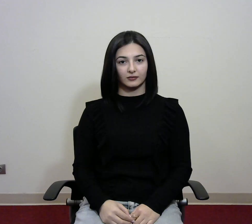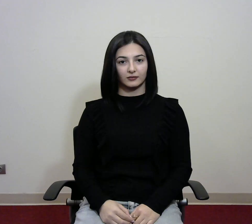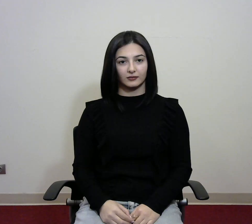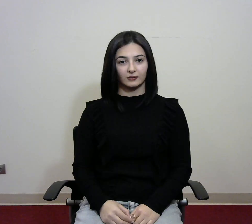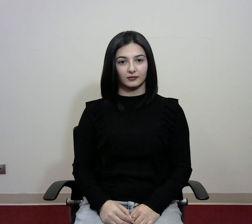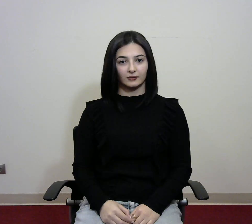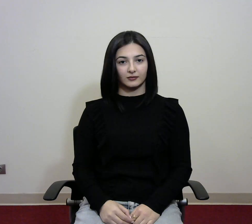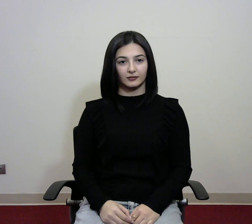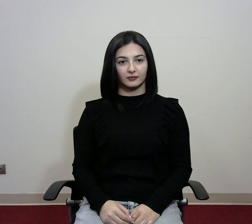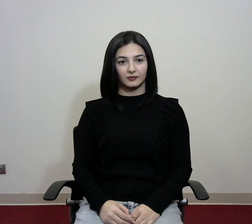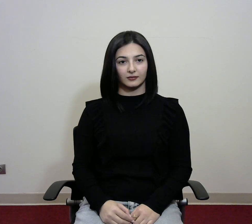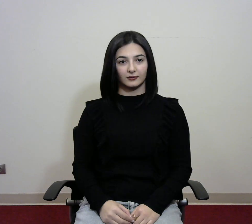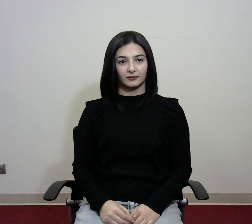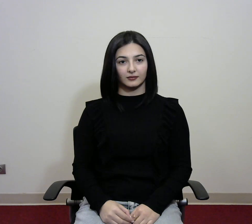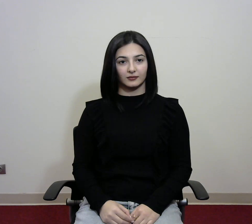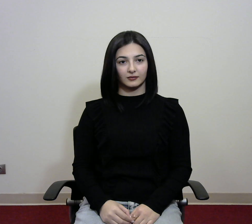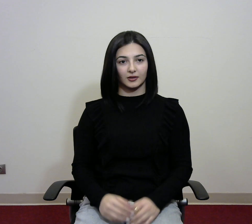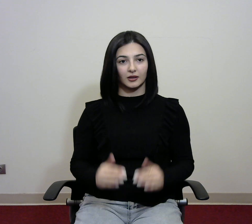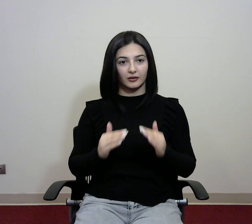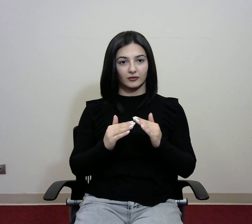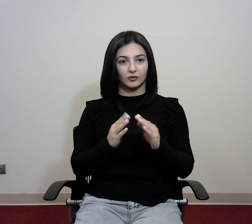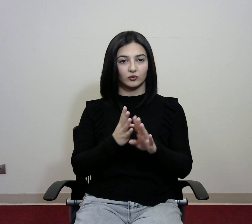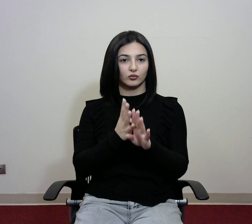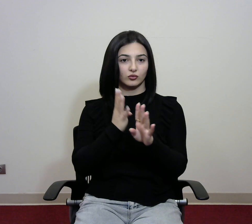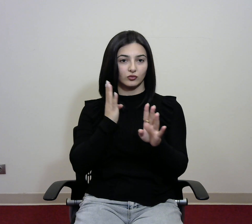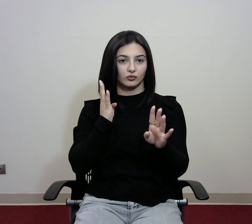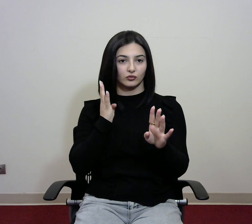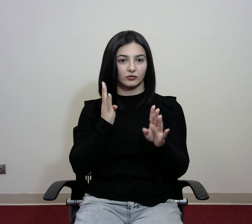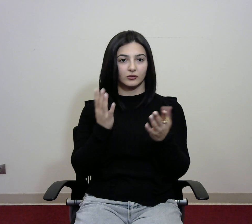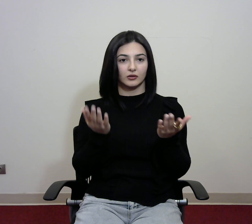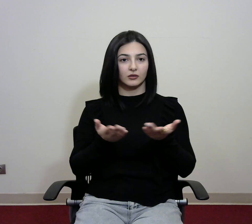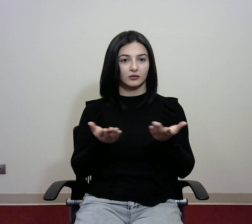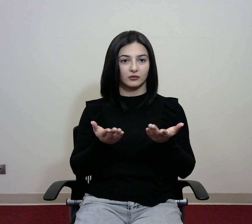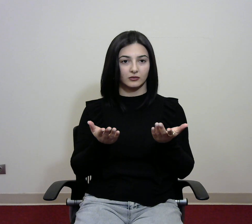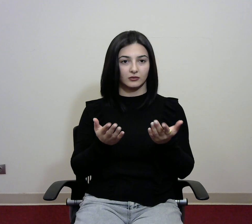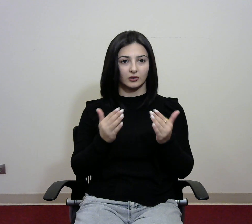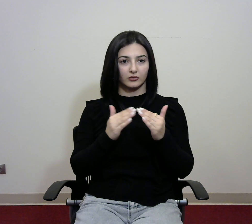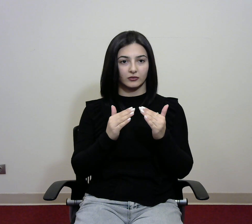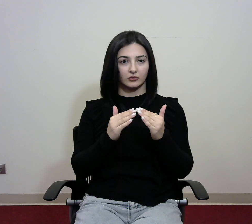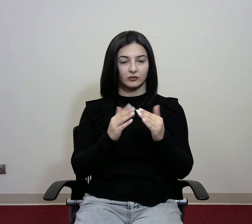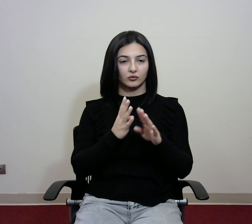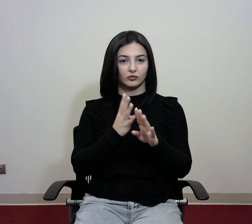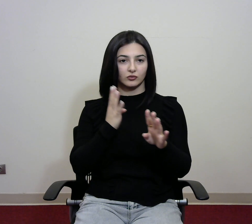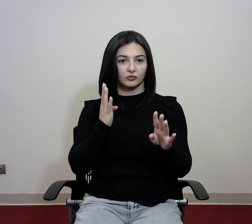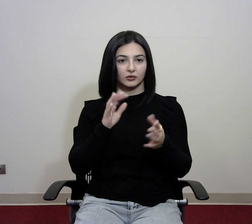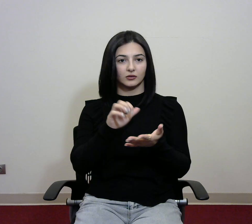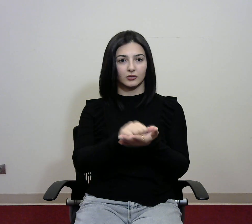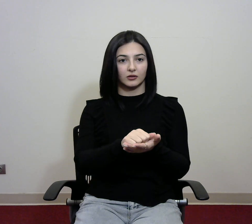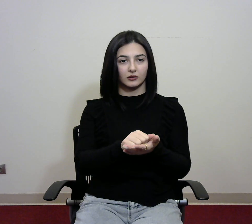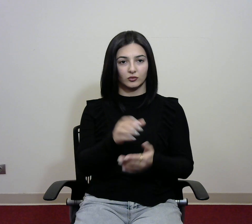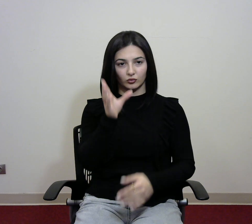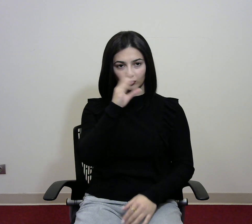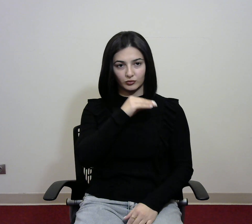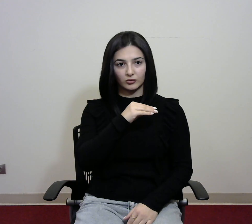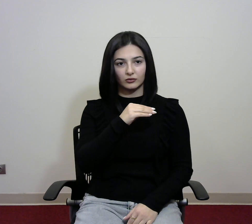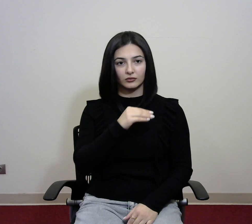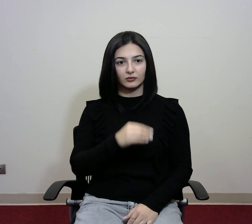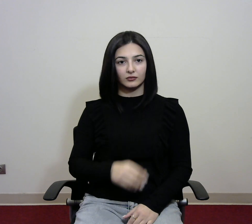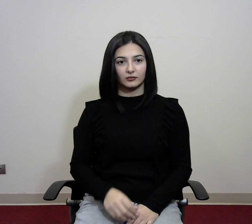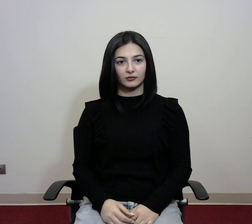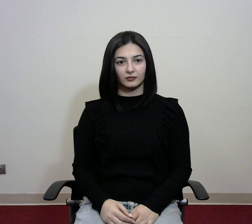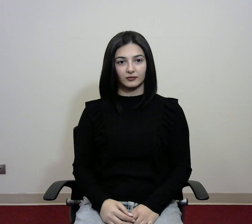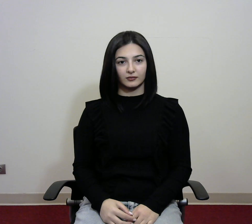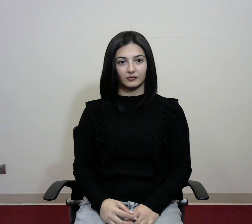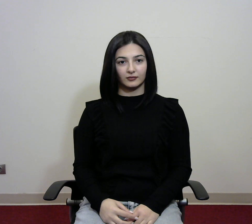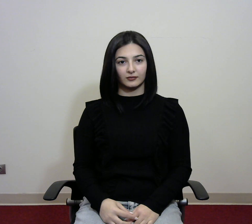Ev növbəsinə necə növbə tuta bilərəm?